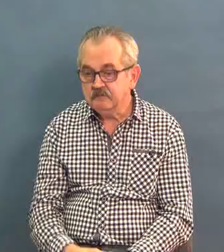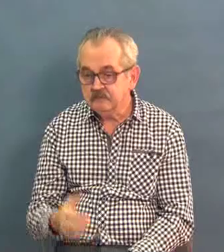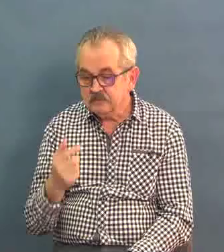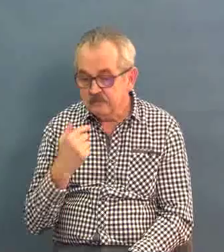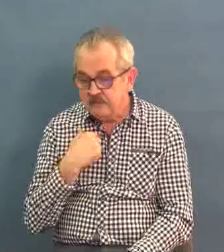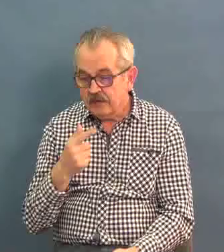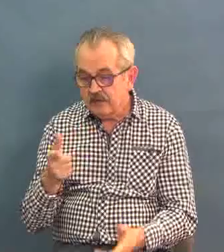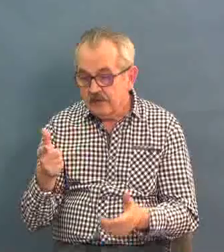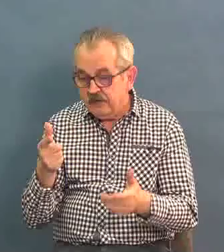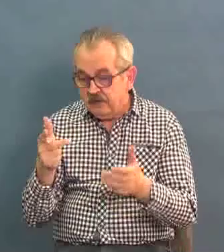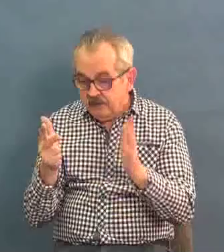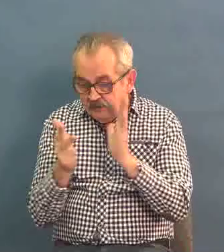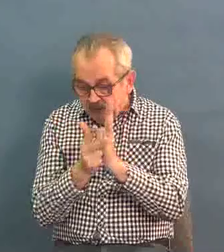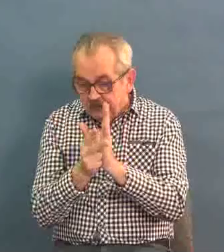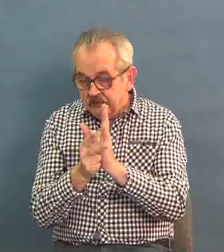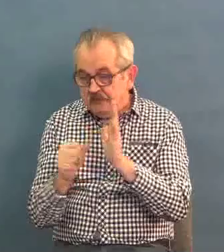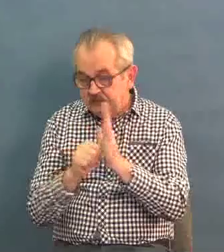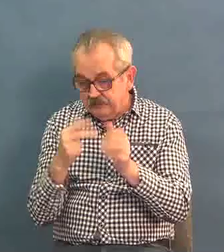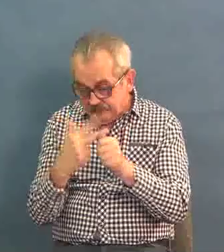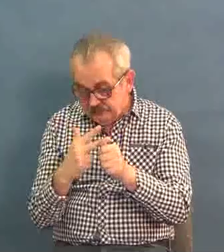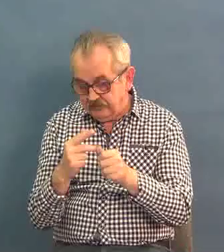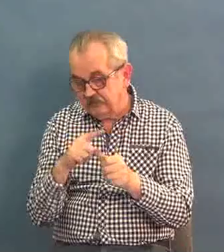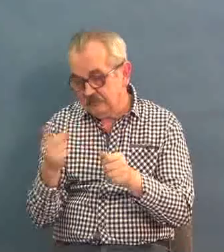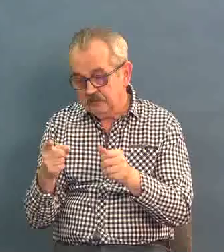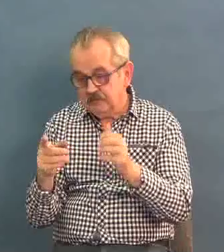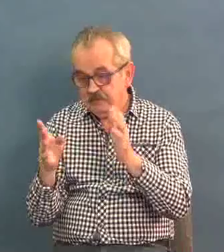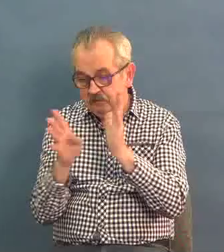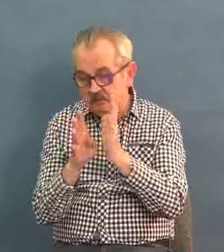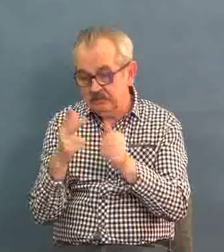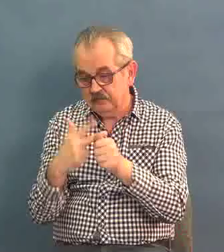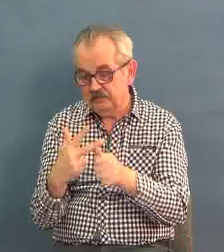Ja od osiemnastej trzydzieści do dziewiętnastej trzydzieści.